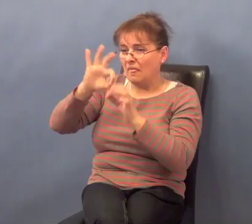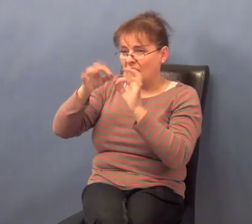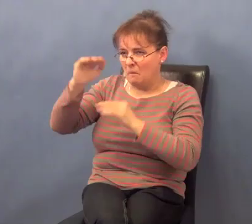To niebezpieczne.